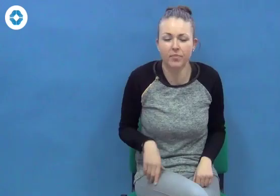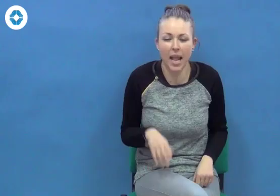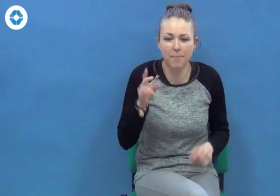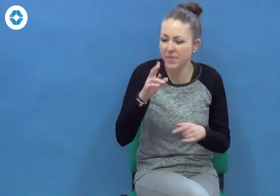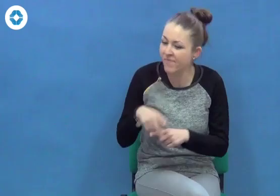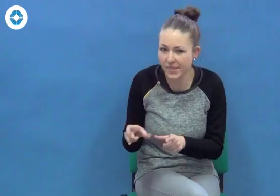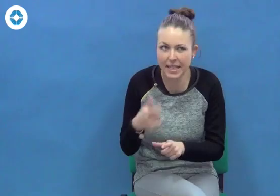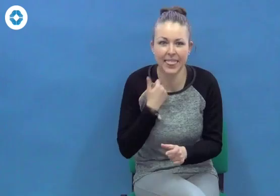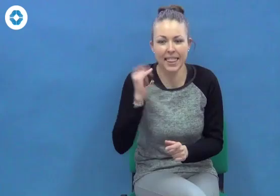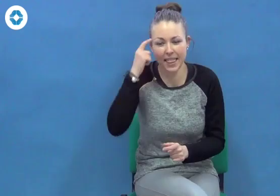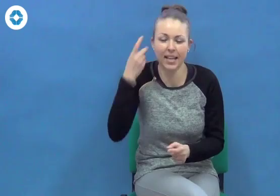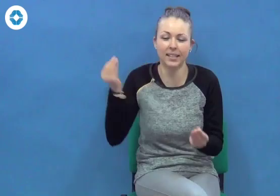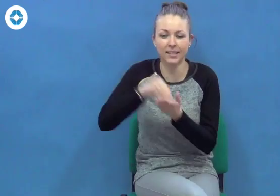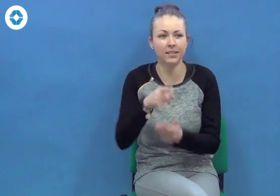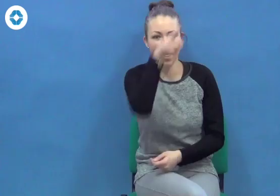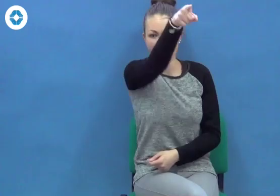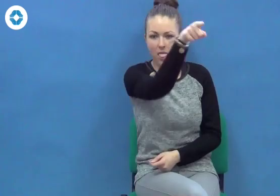Dzieciak wskazuje na drugą stronę.